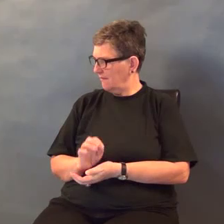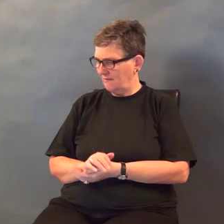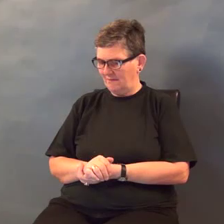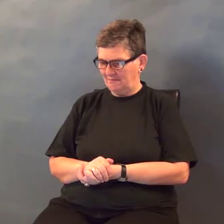Dobrze?